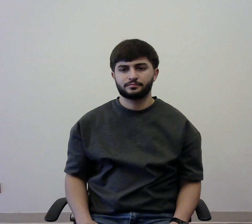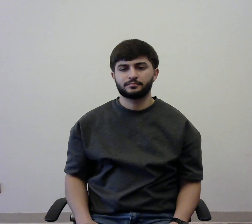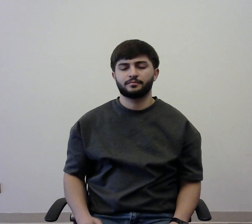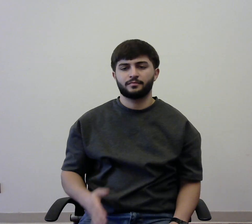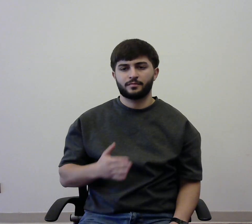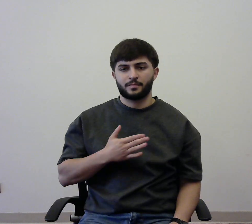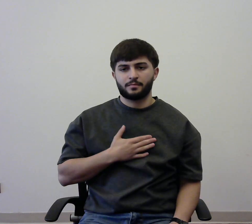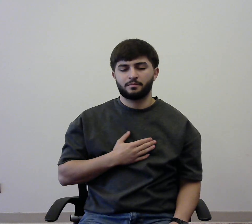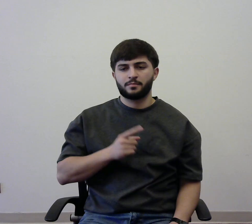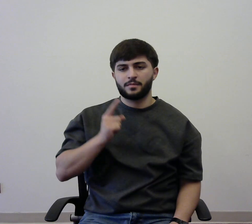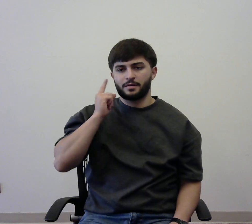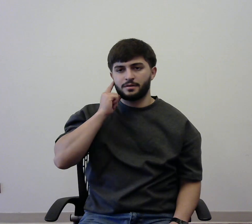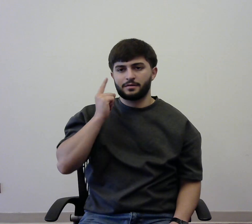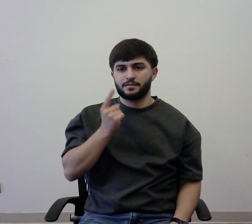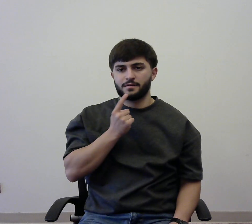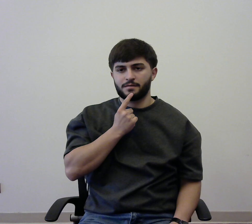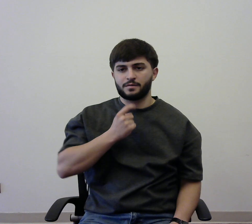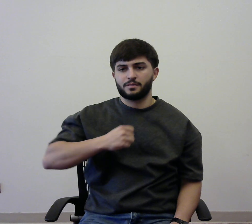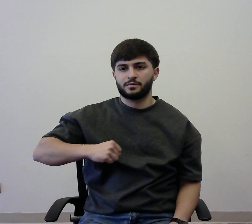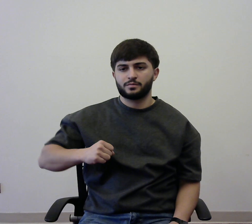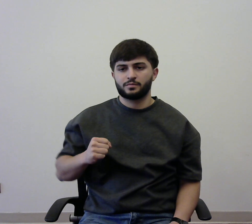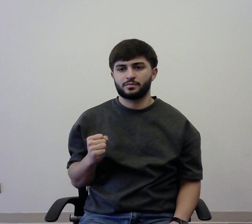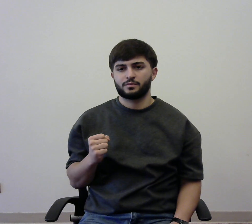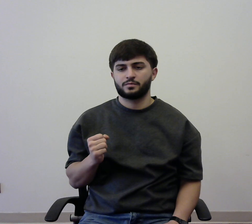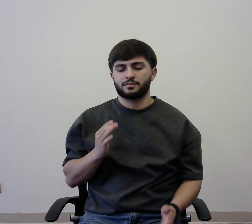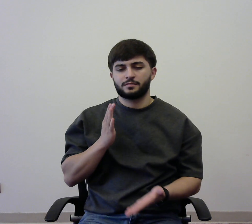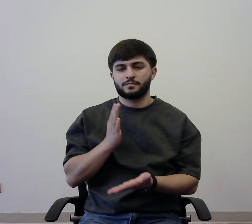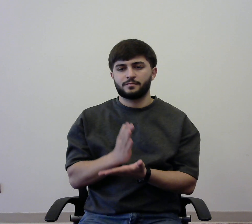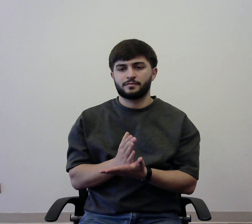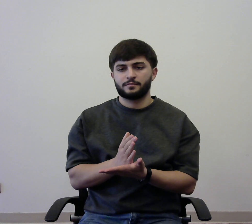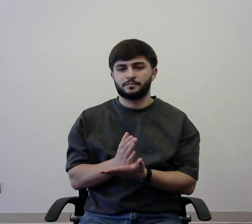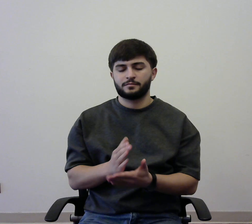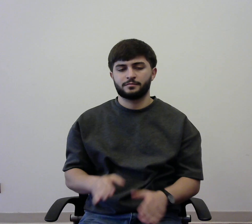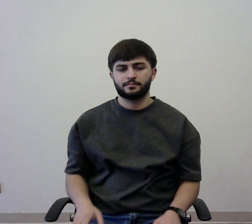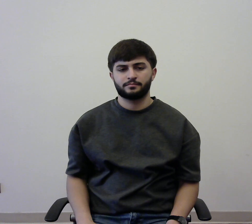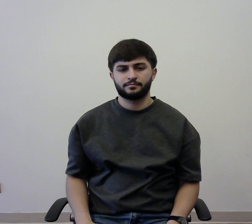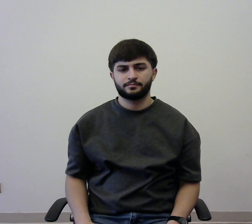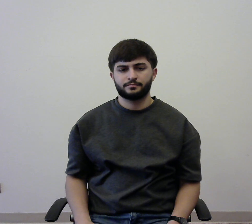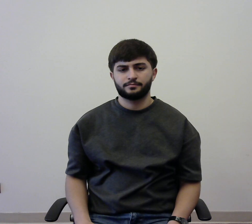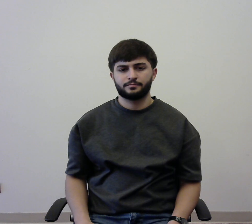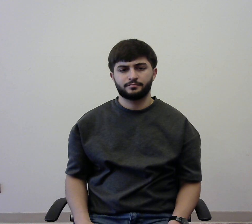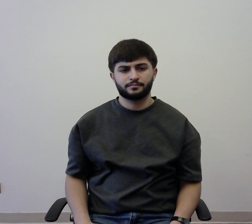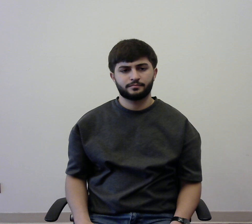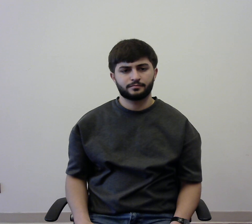Mənim eşitmə məhdudiyyətli dostlarım var